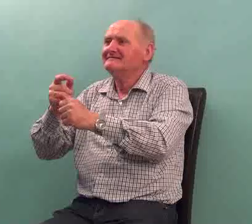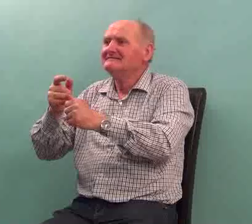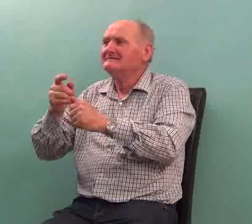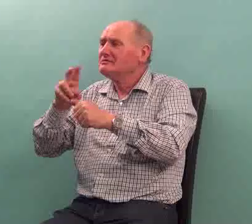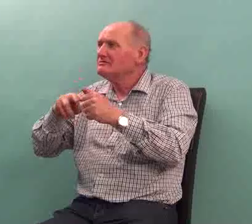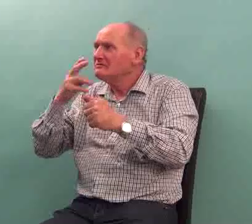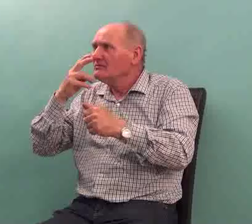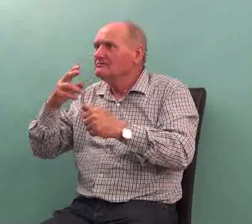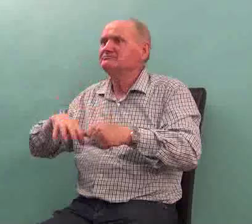Policjant to widzi i jest zły.